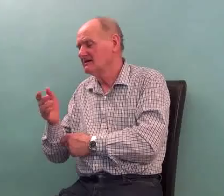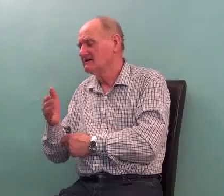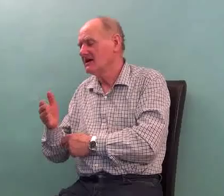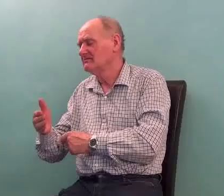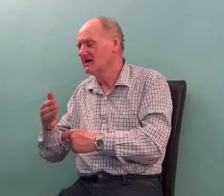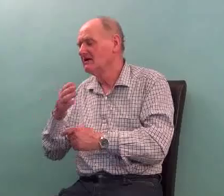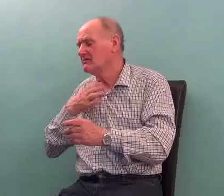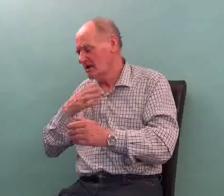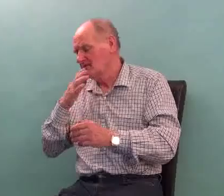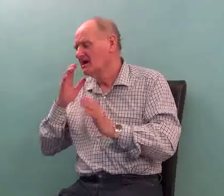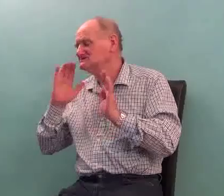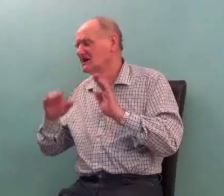Mam zezwolenie.